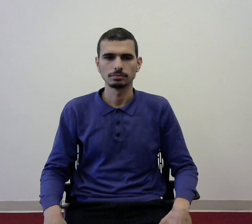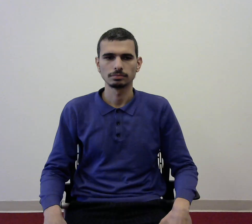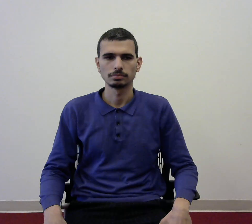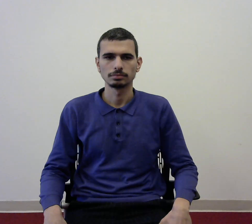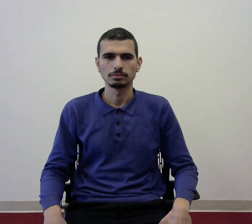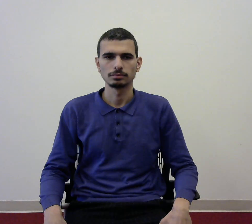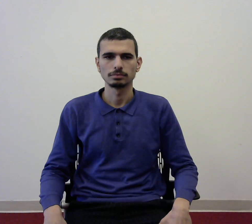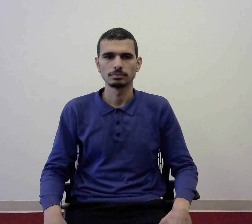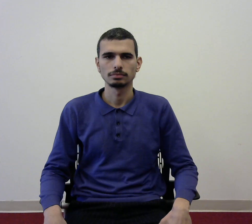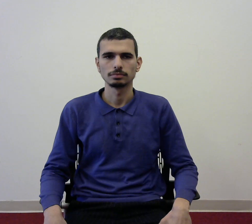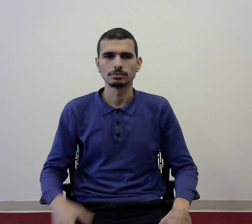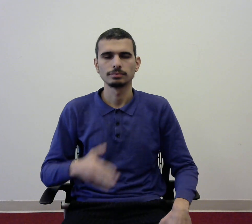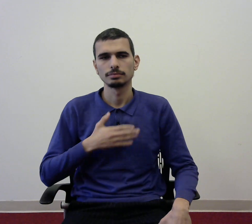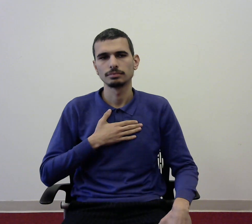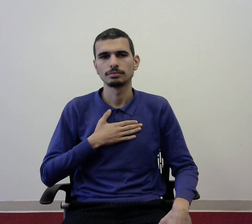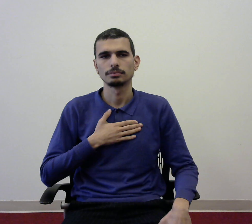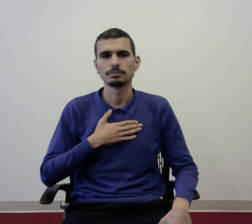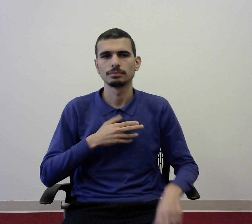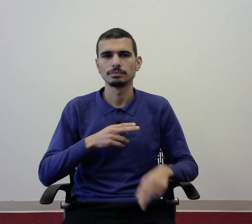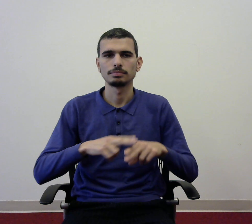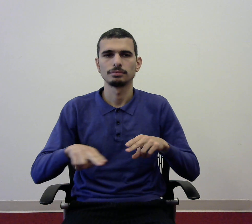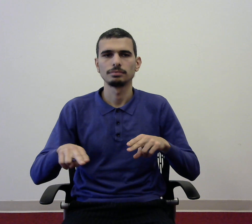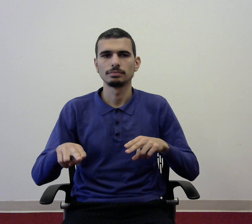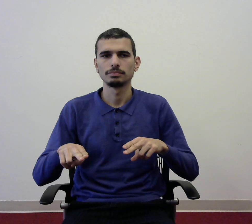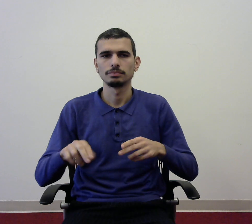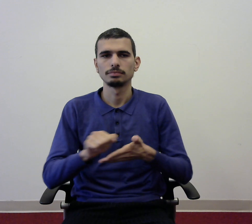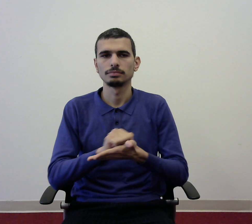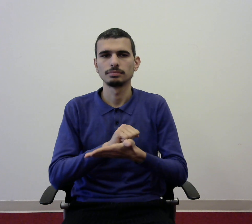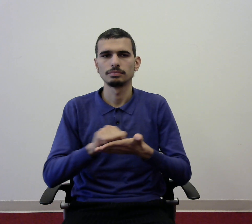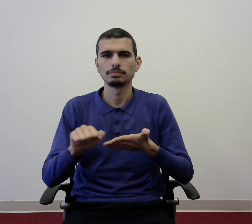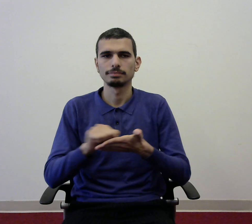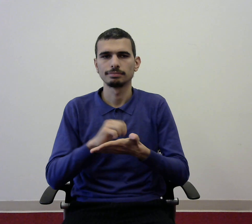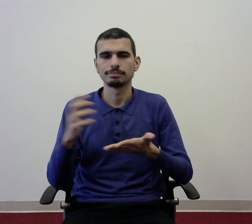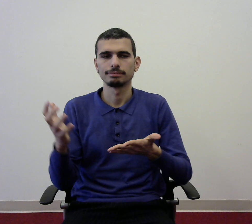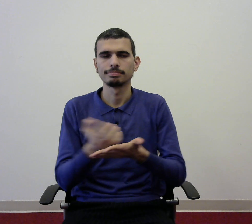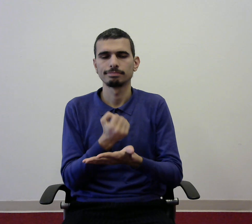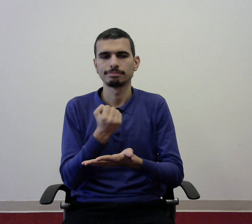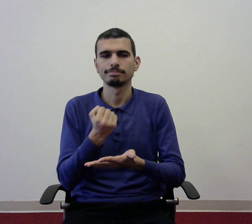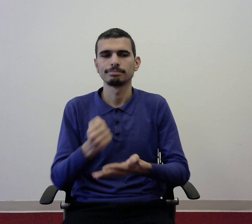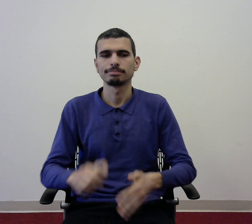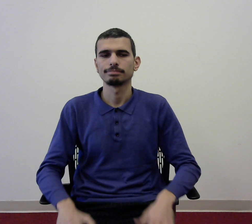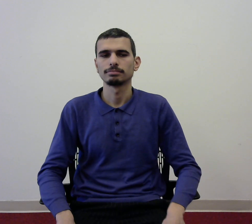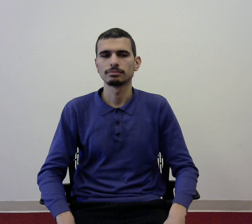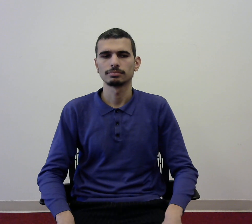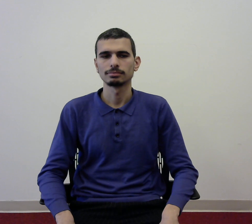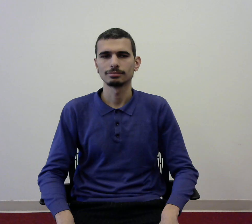Mən itirdiyim sənədi tapmışam